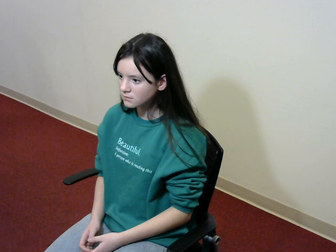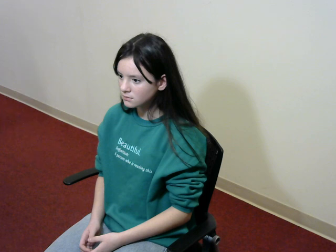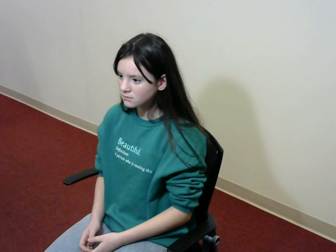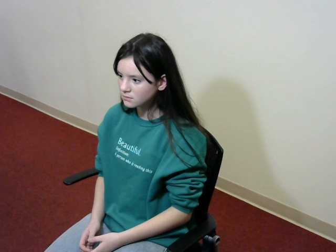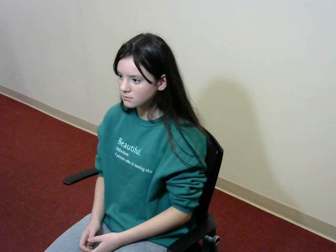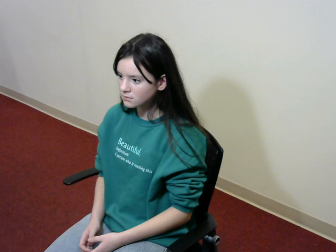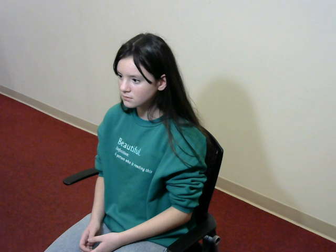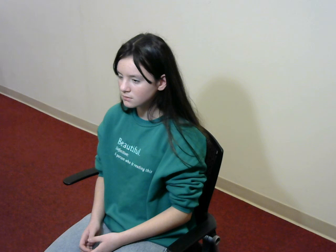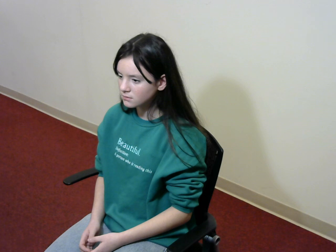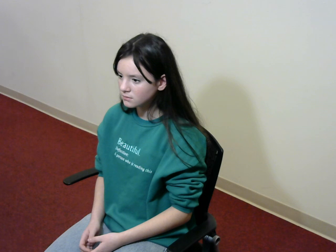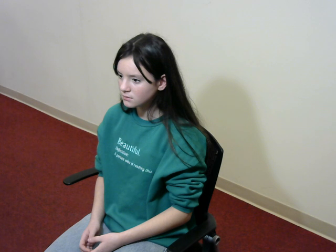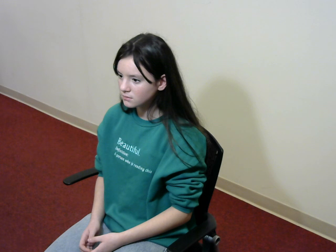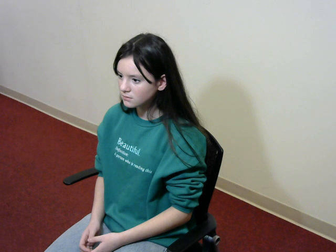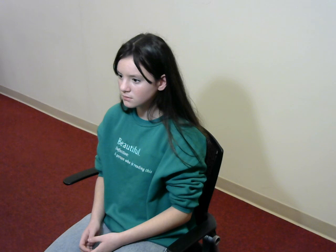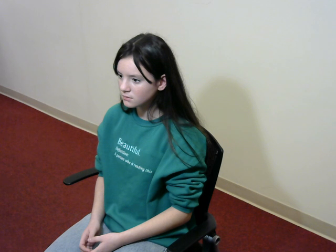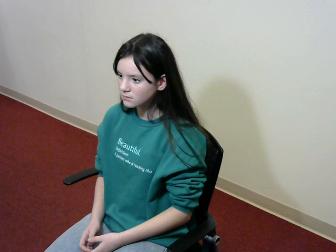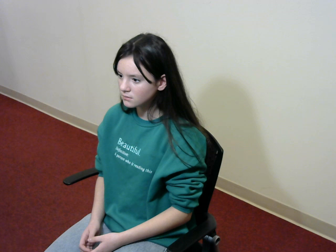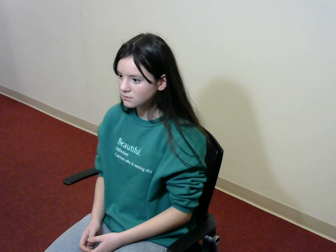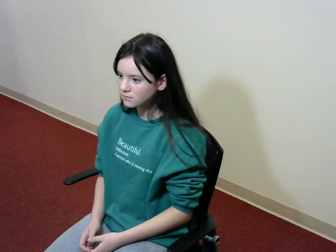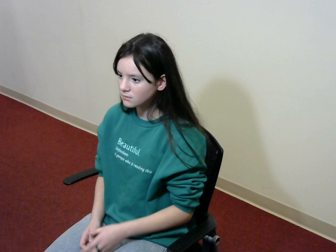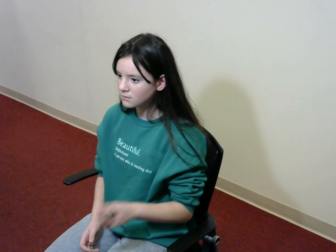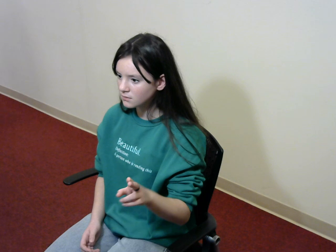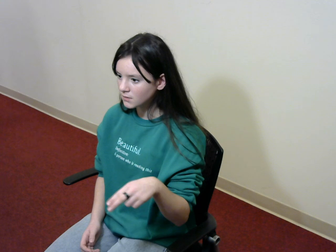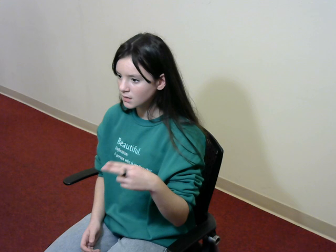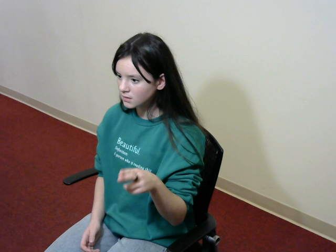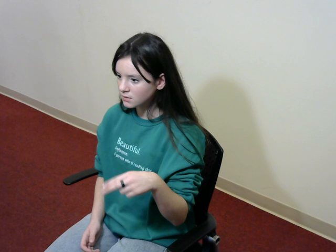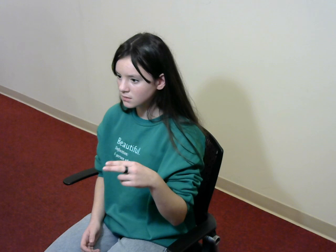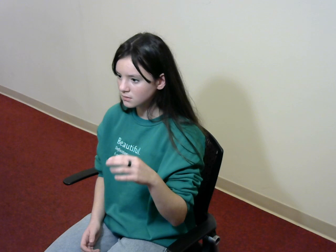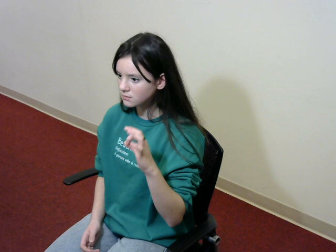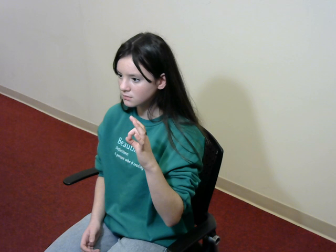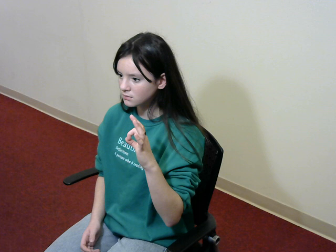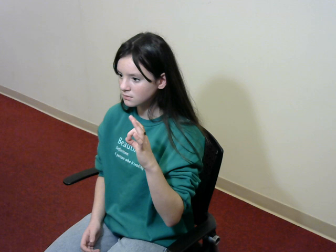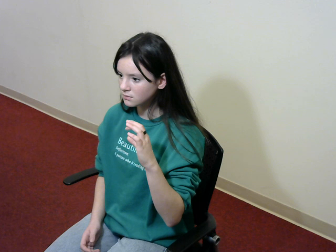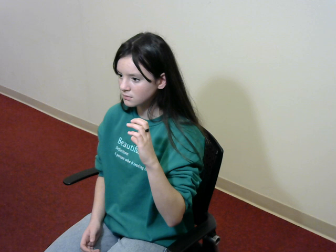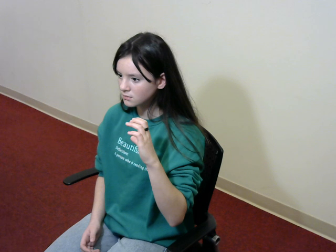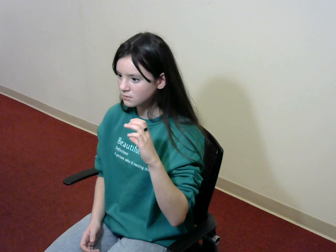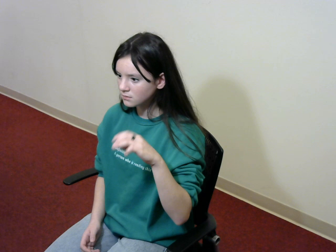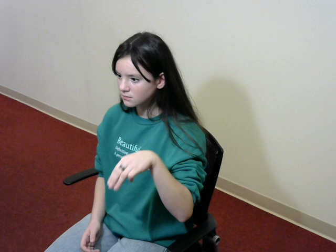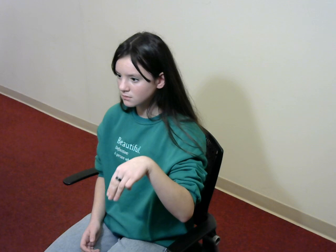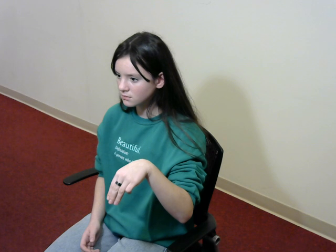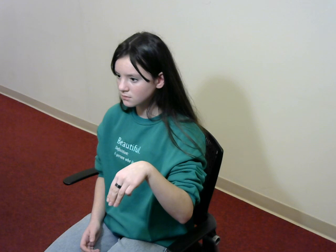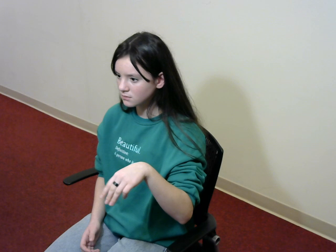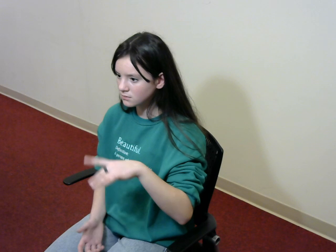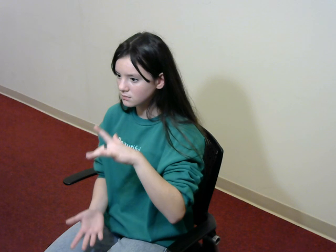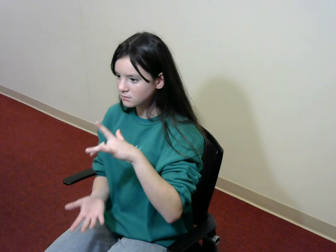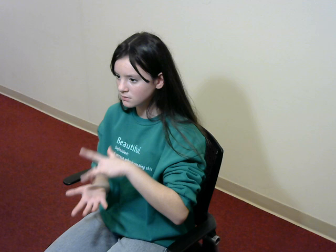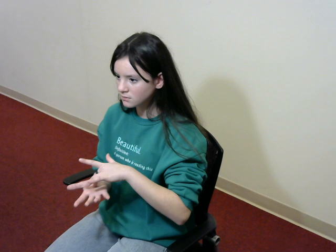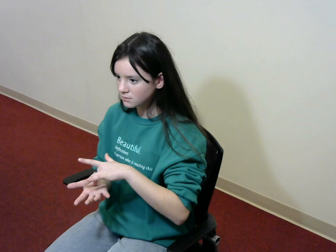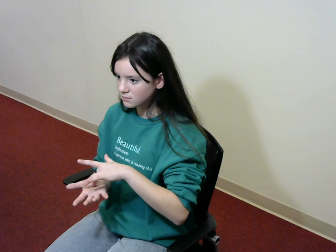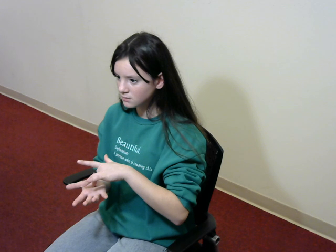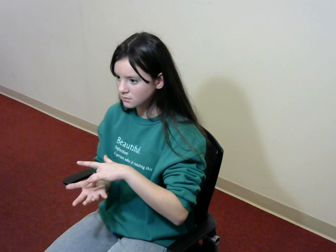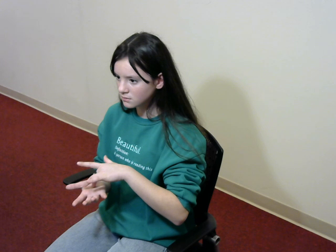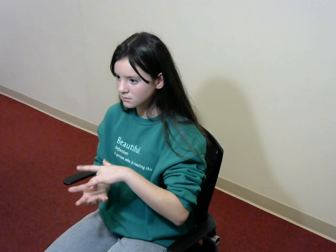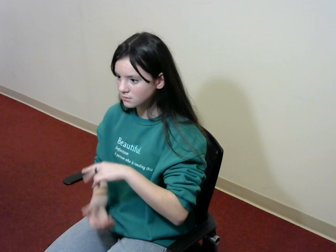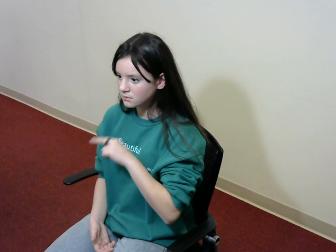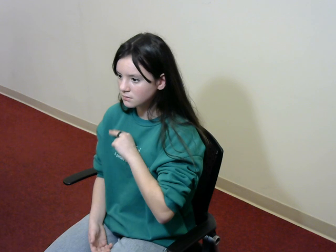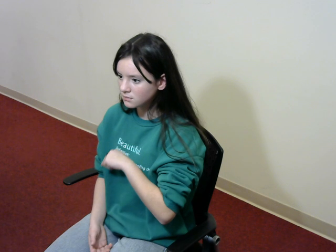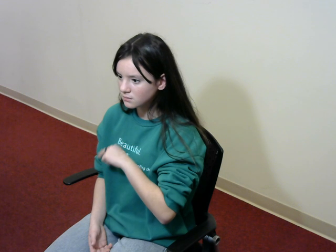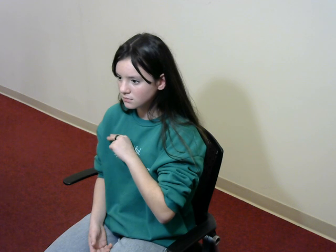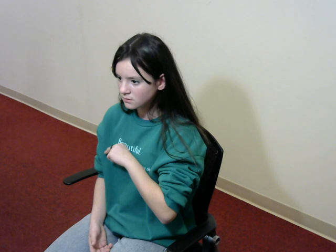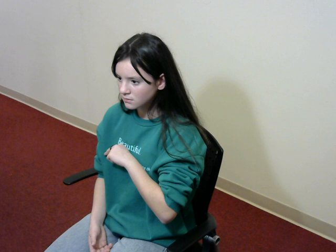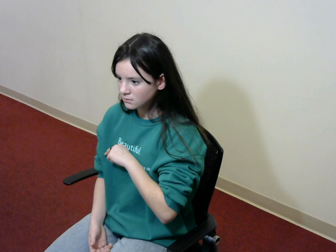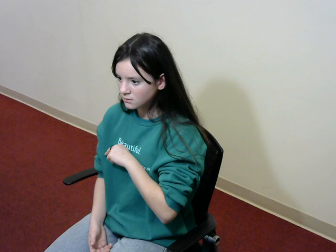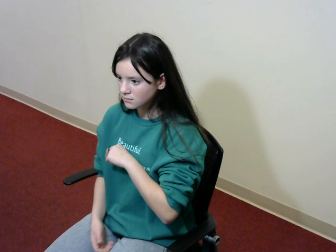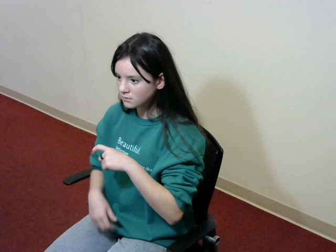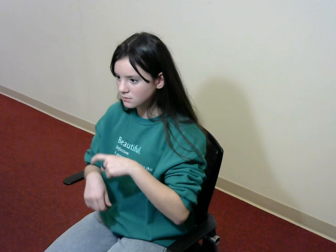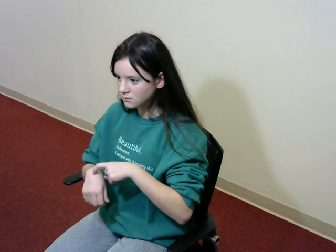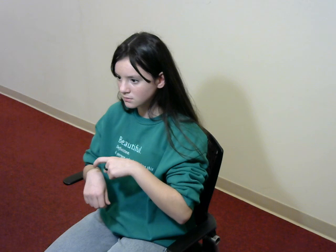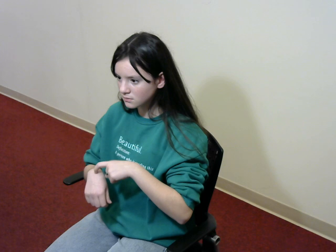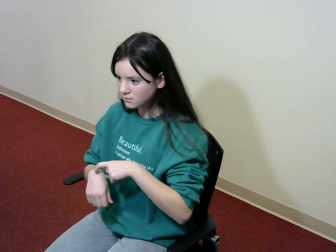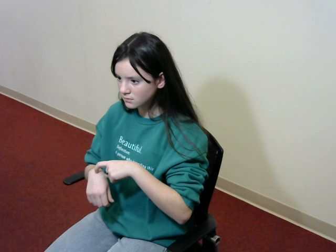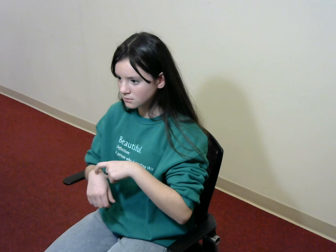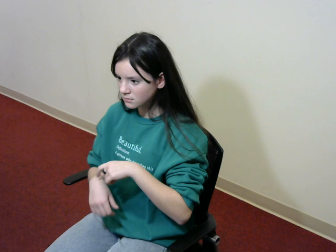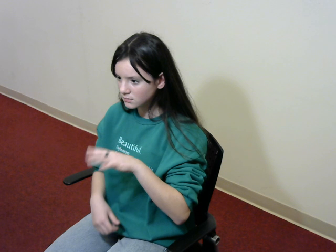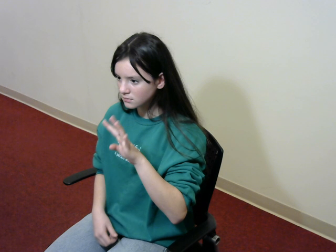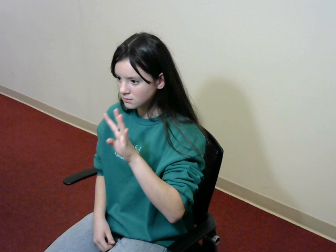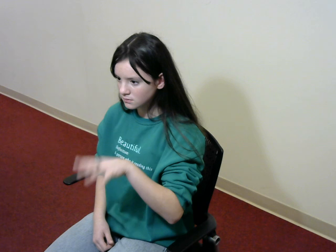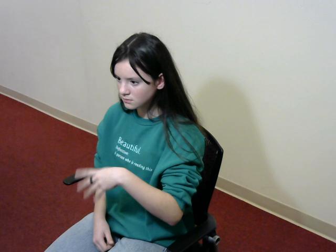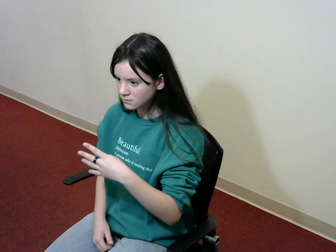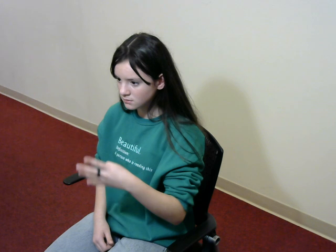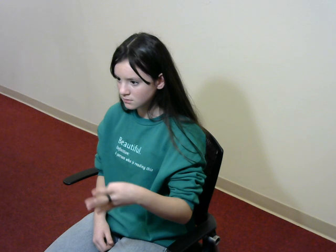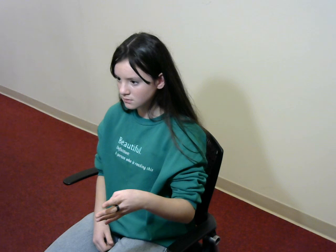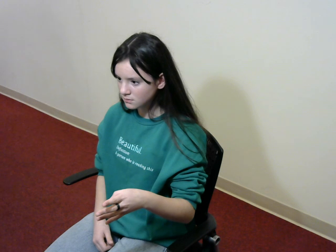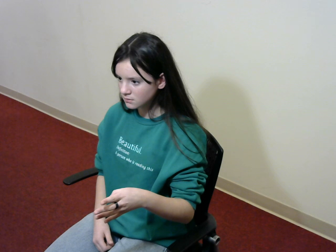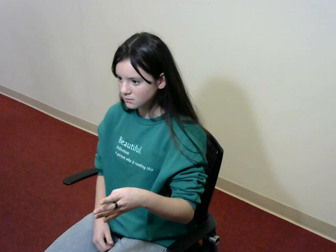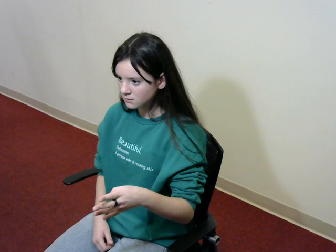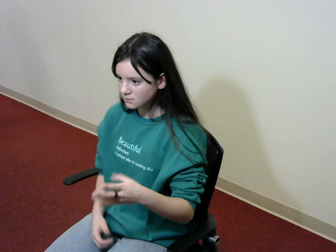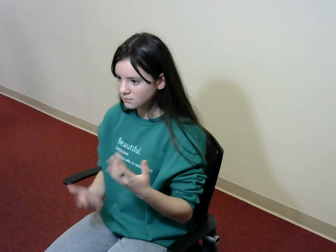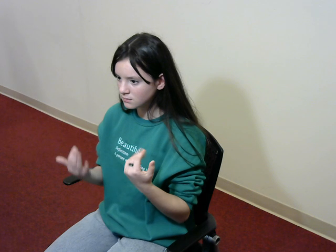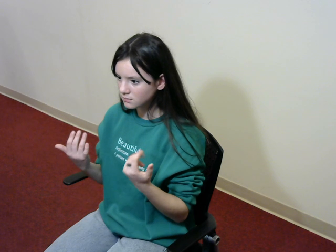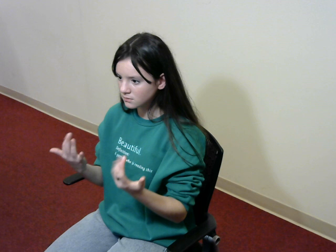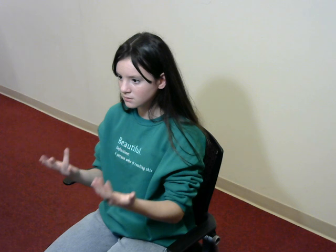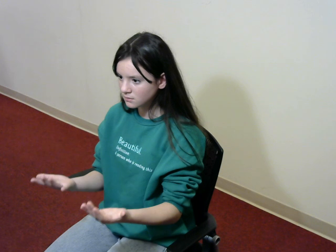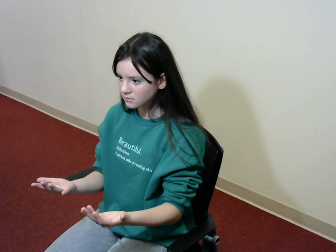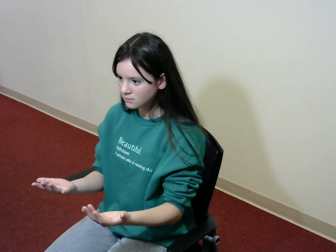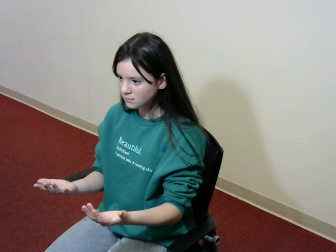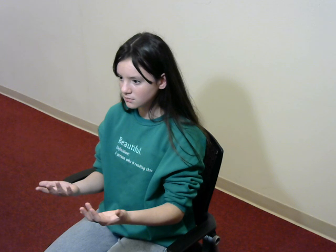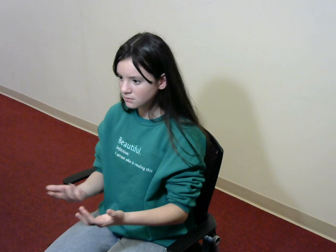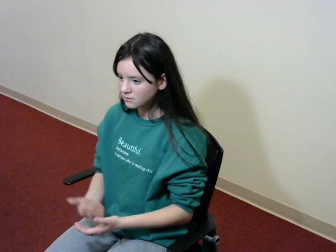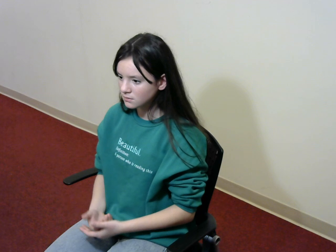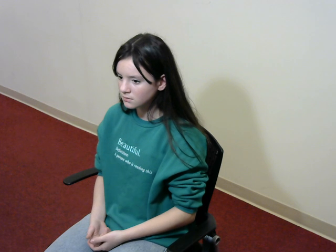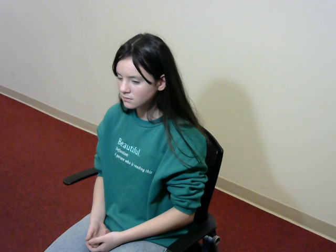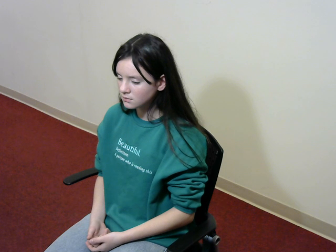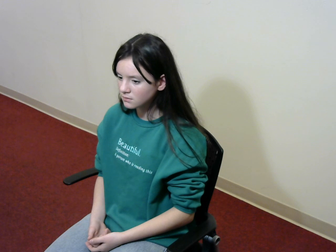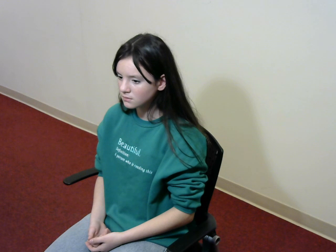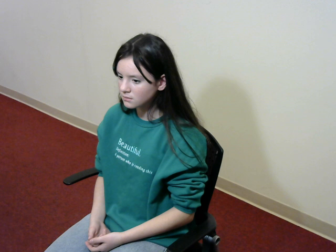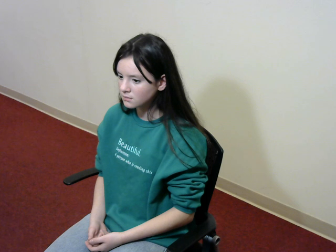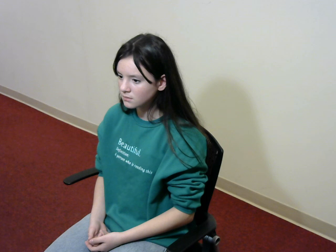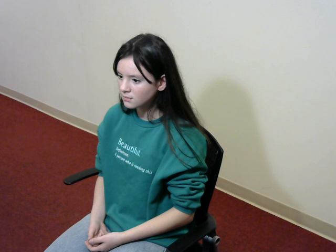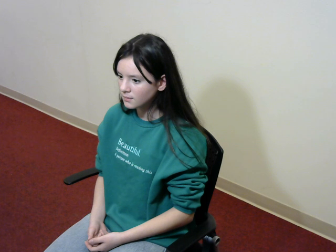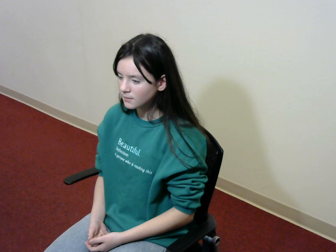DOST Mərkəzlərində iş saatı,qrafiki necədir?